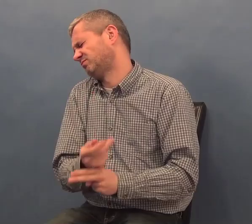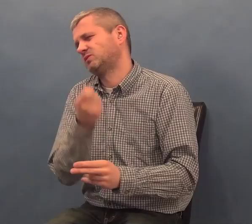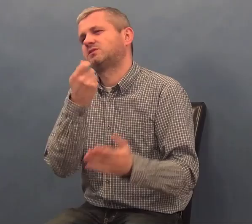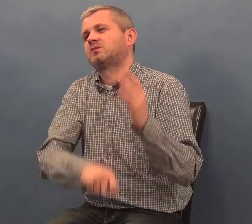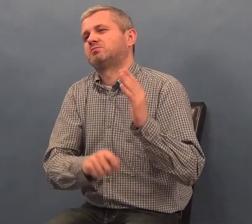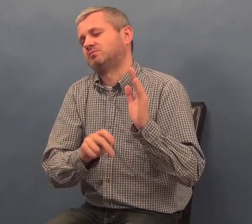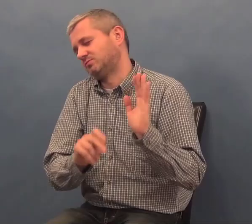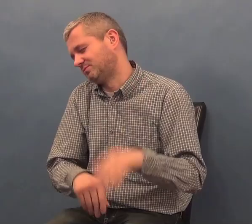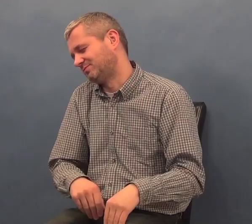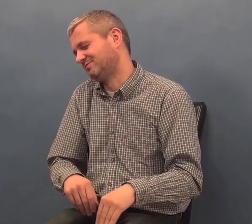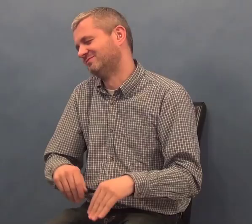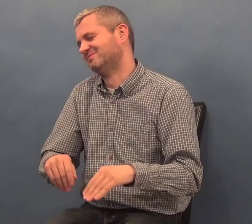Drzwi zamknął na klucz, zasnął.